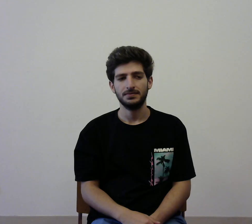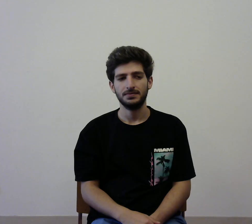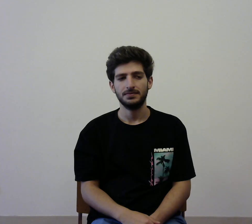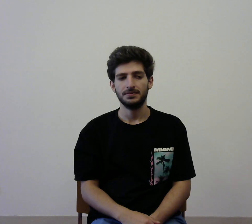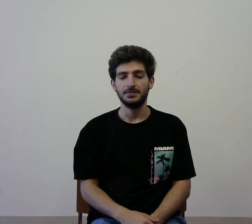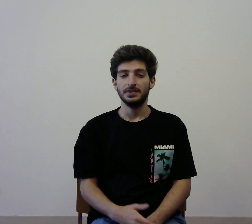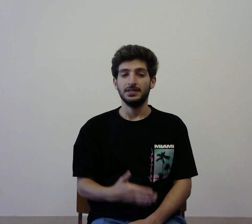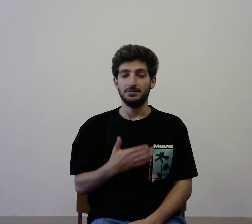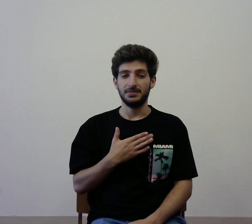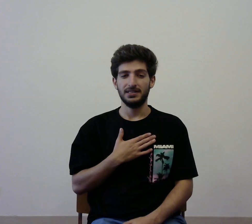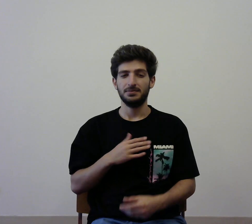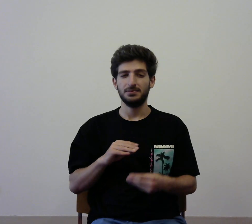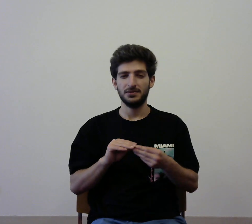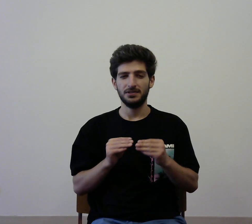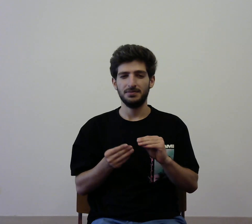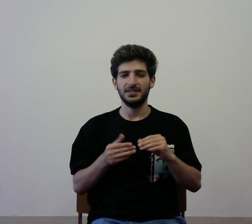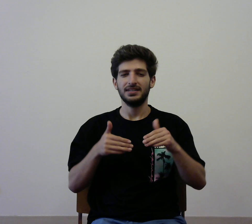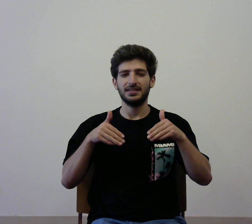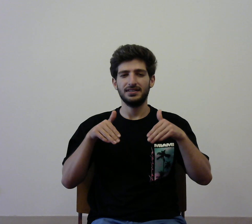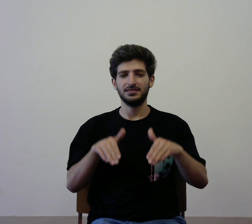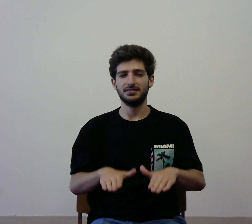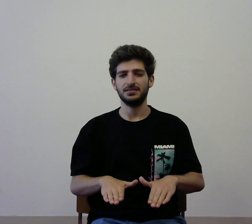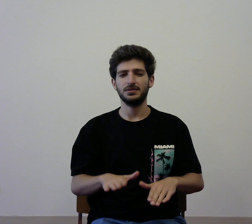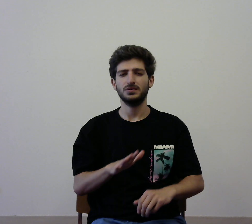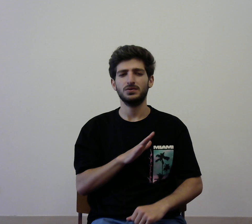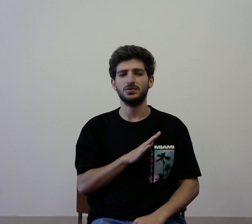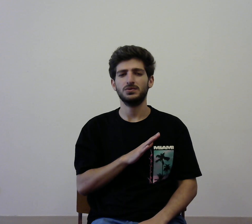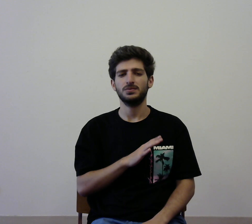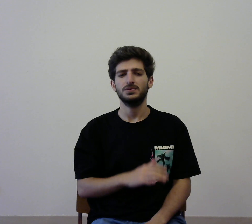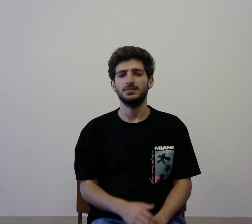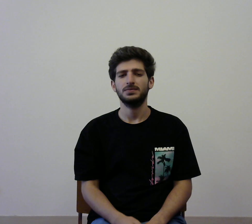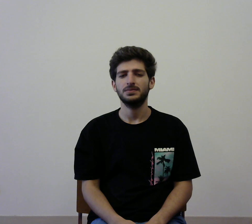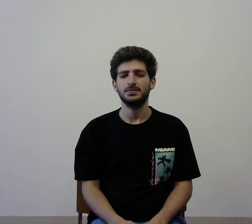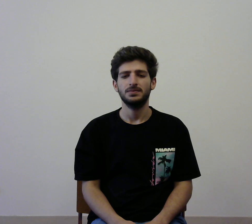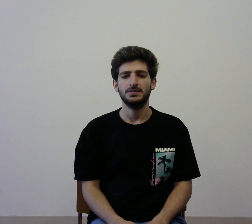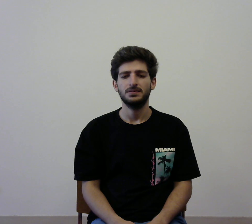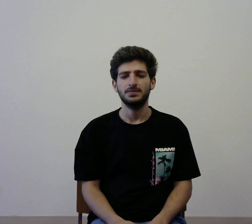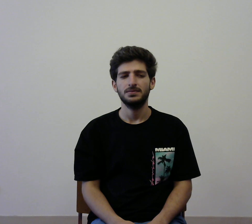Mənim problemim həll olundu